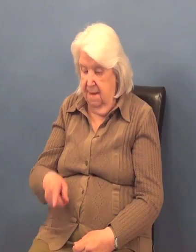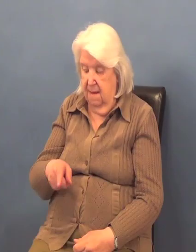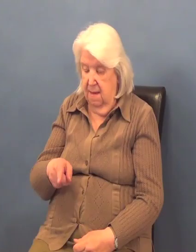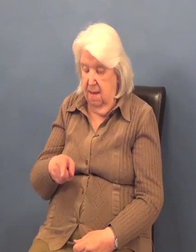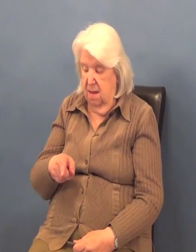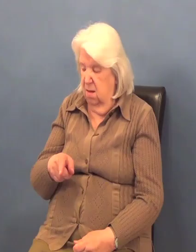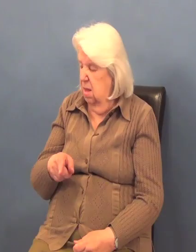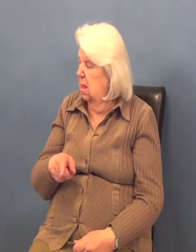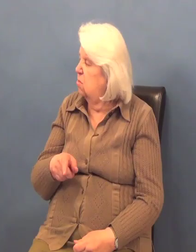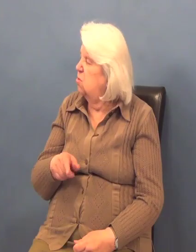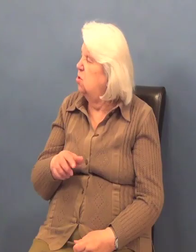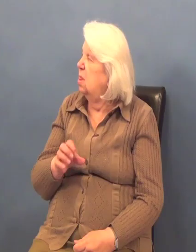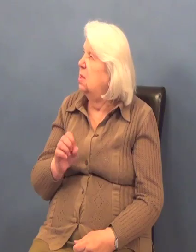Jak to się nazywa?